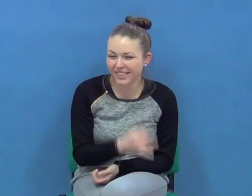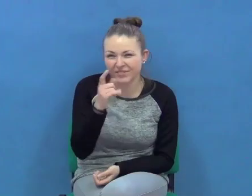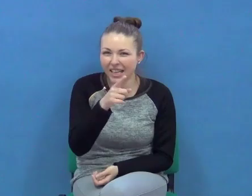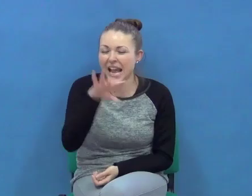Zawsze...